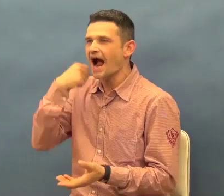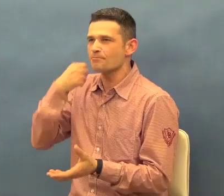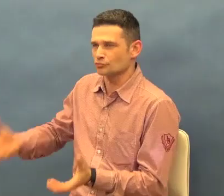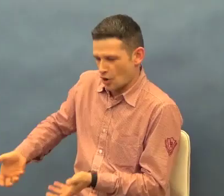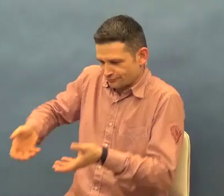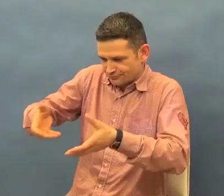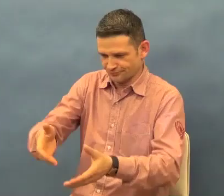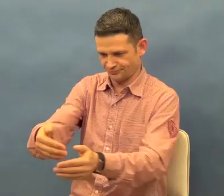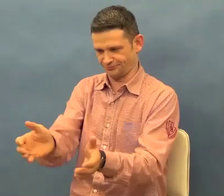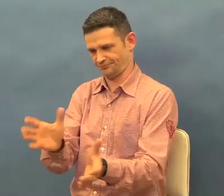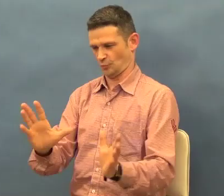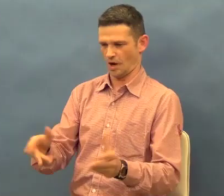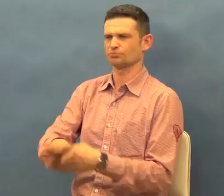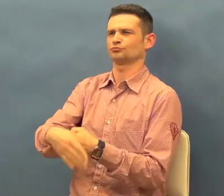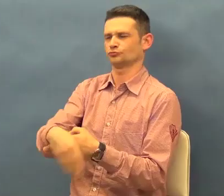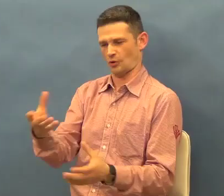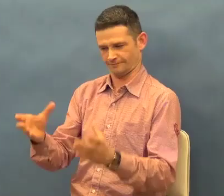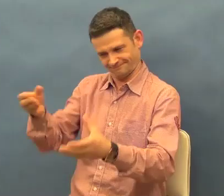Daje jabłka do koszyka na stole, żeby było ładnie i nie było pusto.